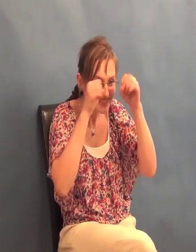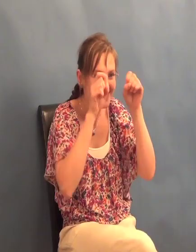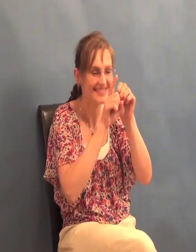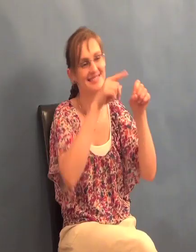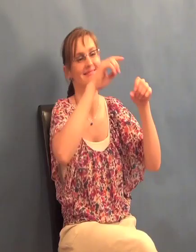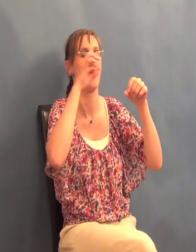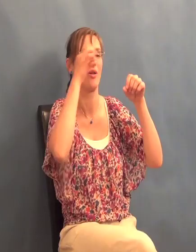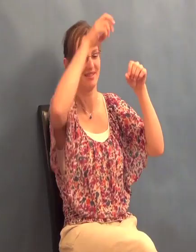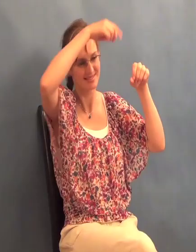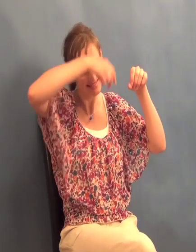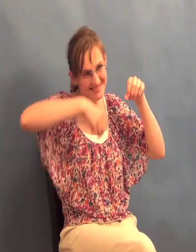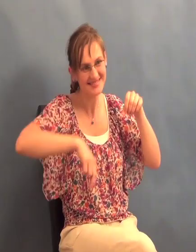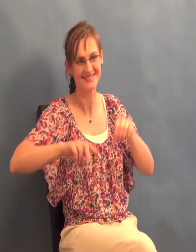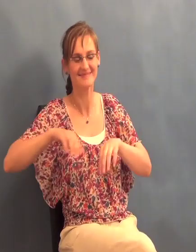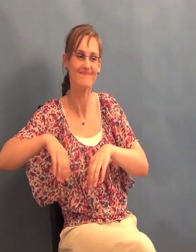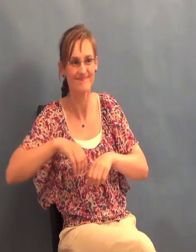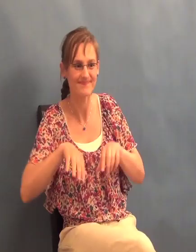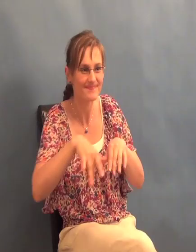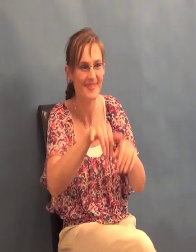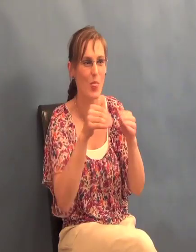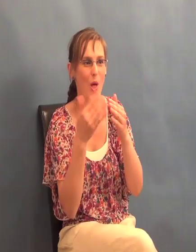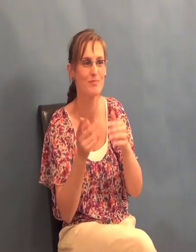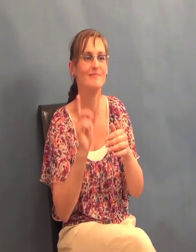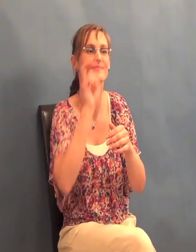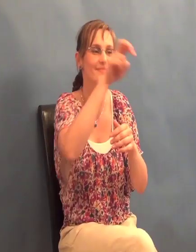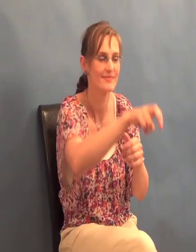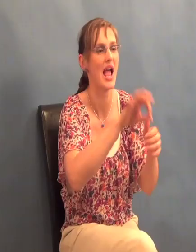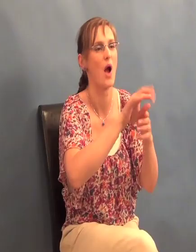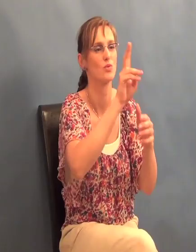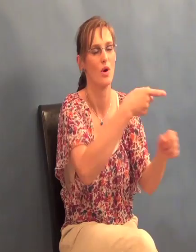Kot schodzi i idzie do tego drugiego bloku, chce wejść, ale nagle ktoś go wyrzuca.